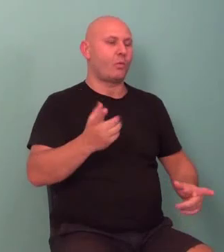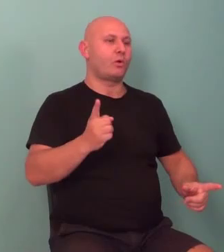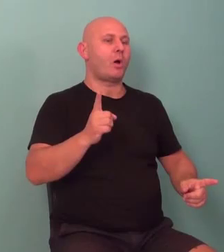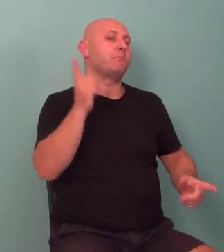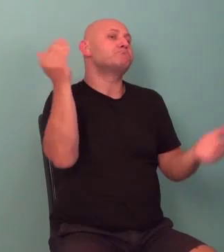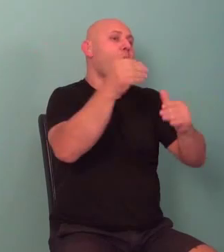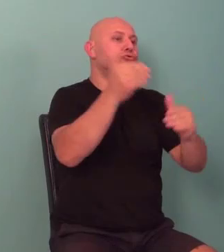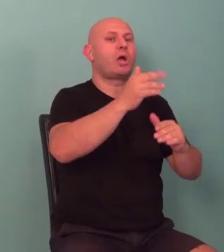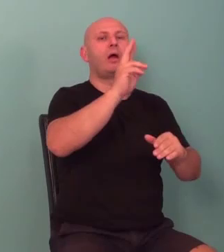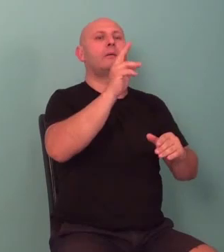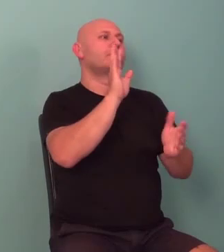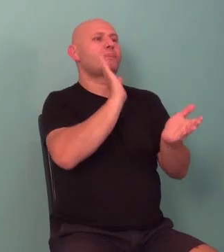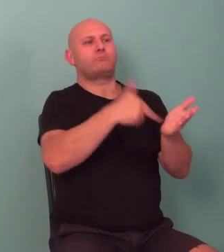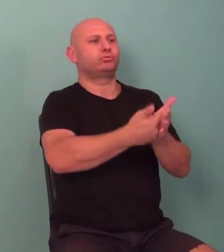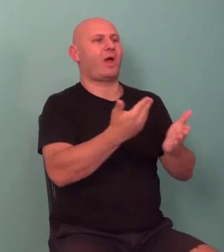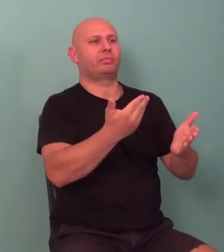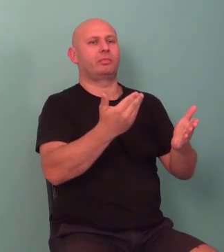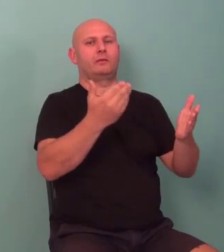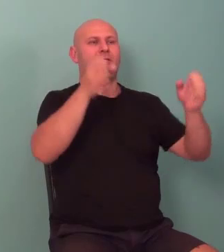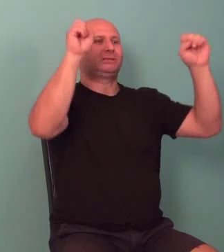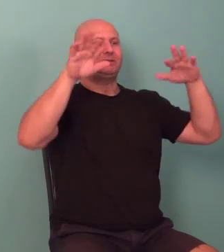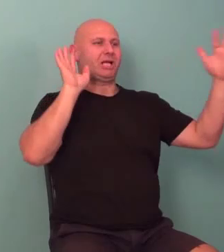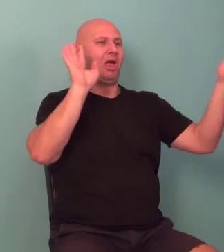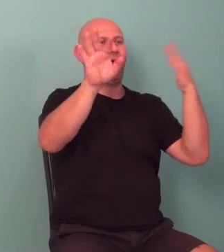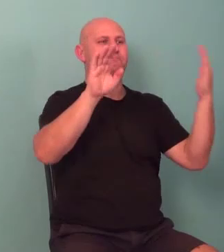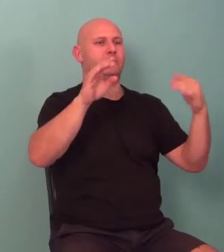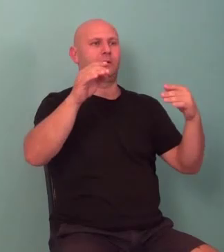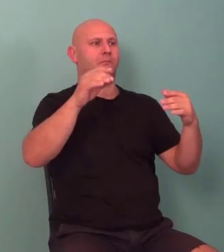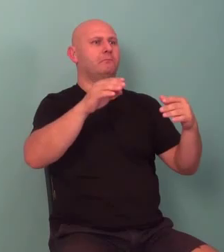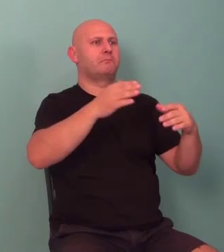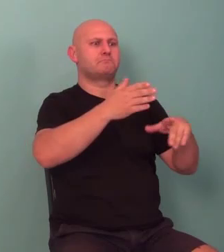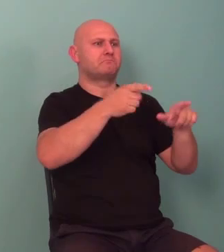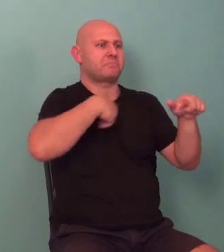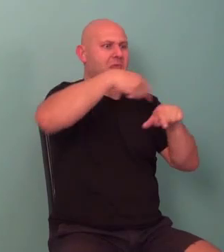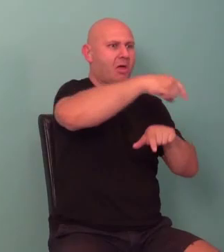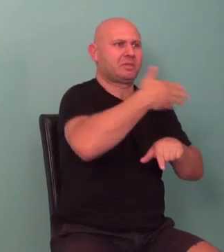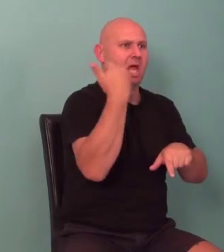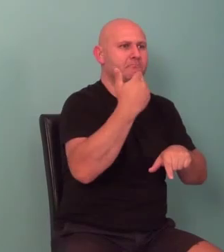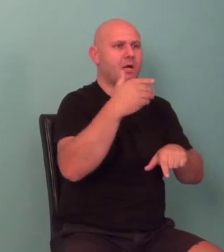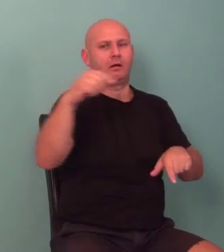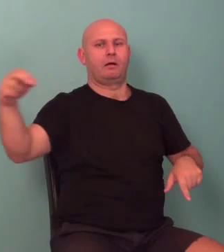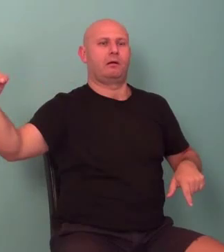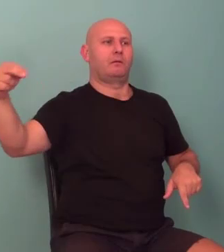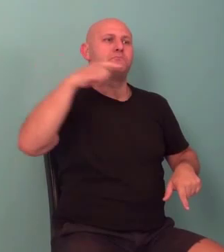Może na przykład są sklepy po prawej i lewej stronie, a na środku jest ulica i nie ma przejścia dla pieszych.